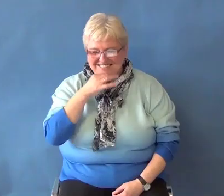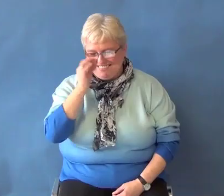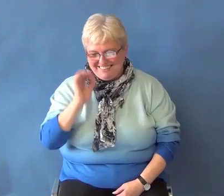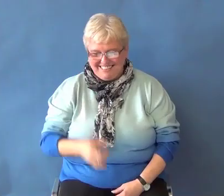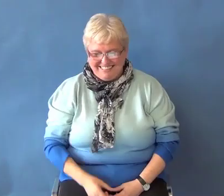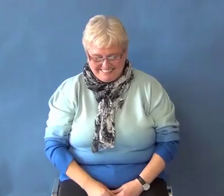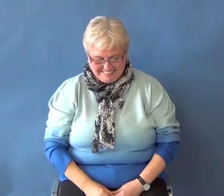Duch, zgadza się.